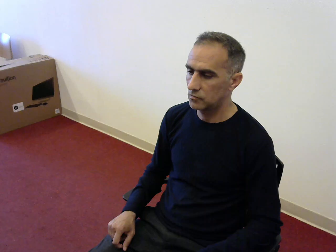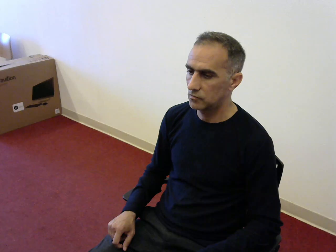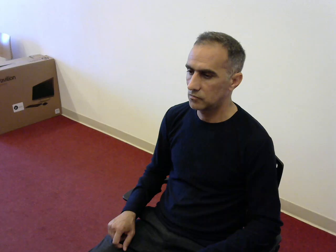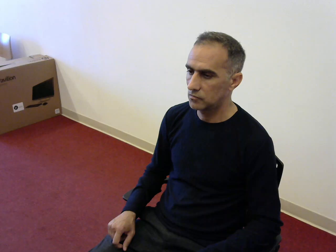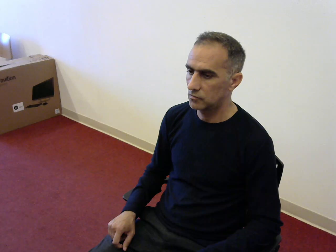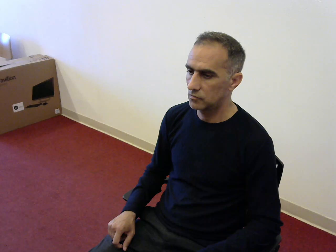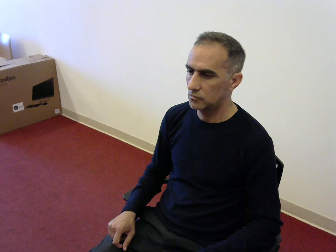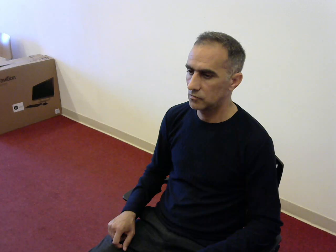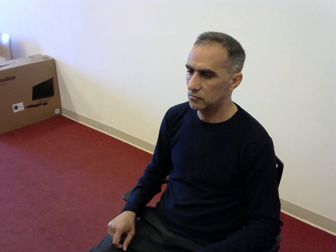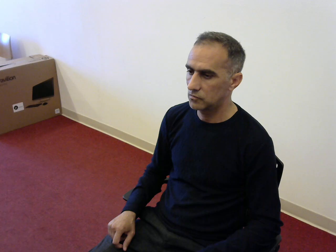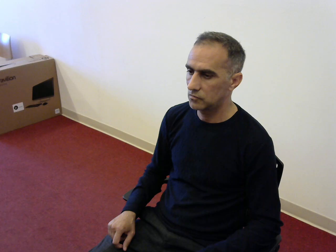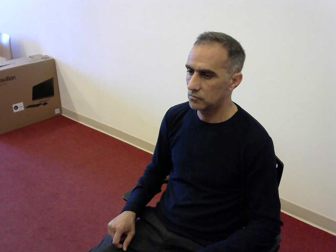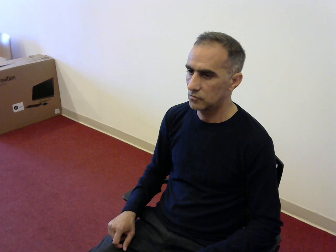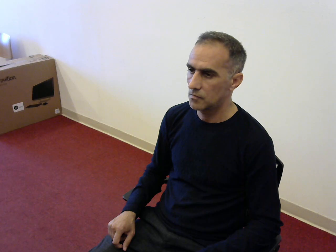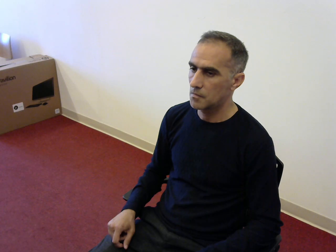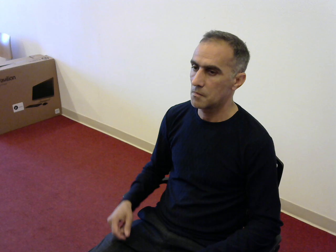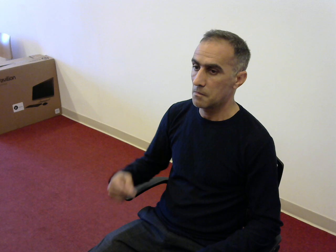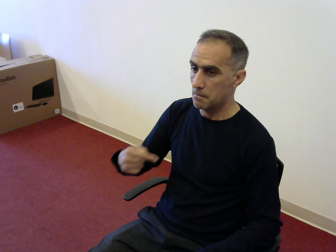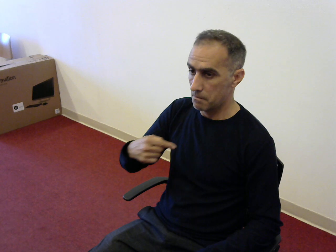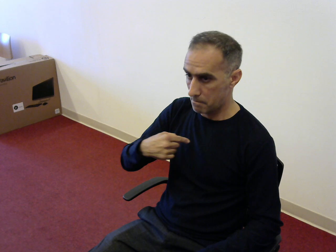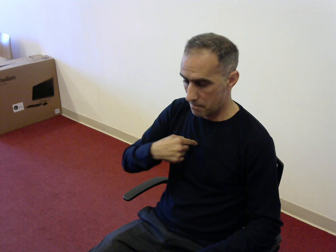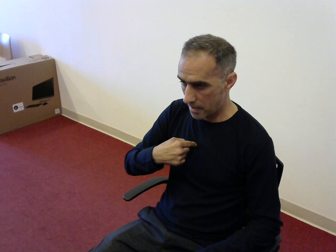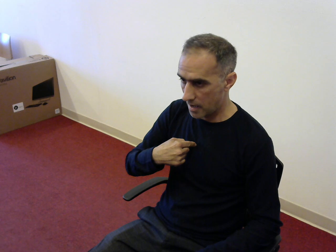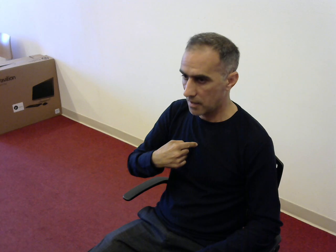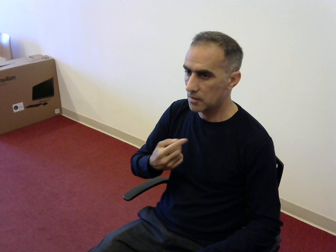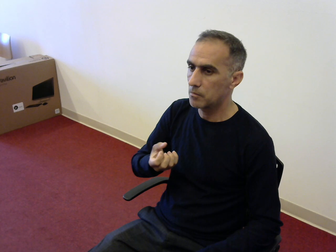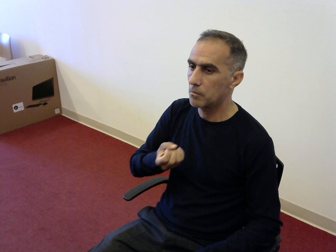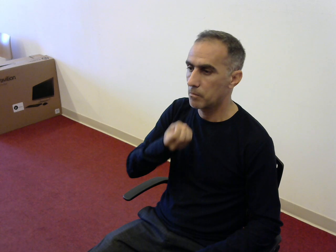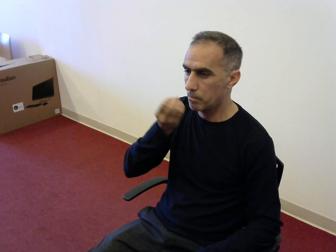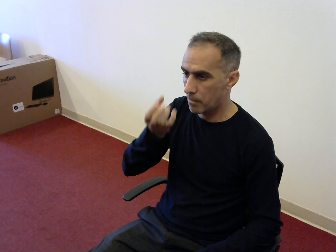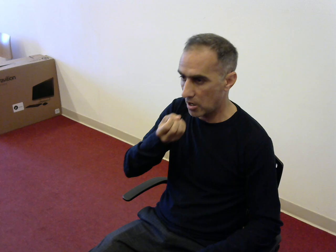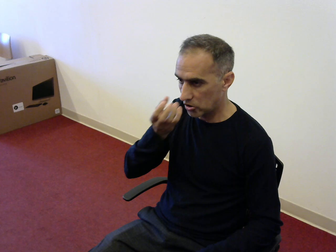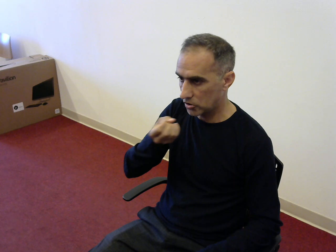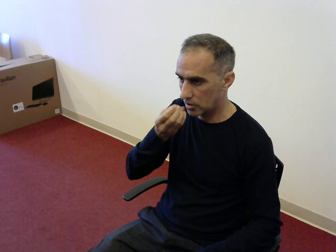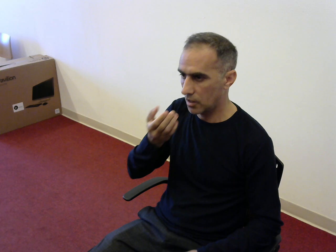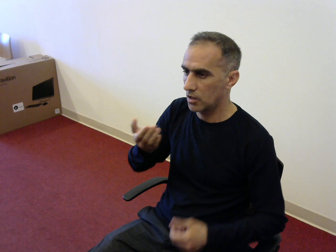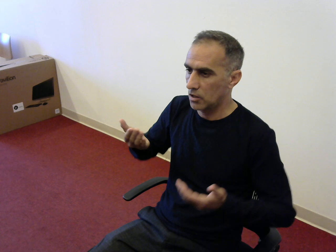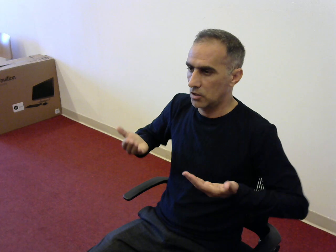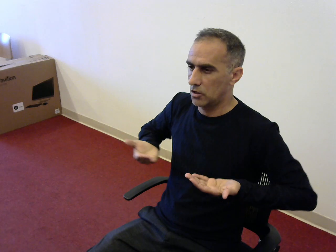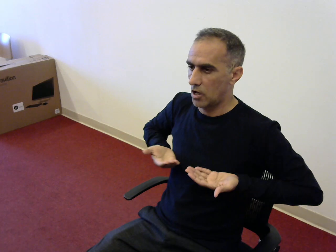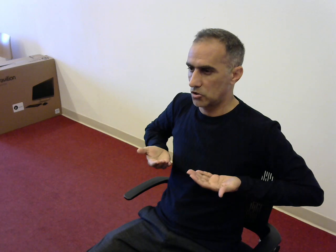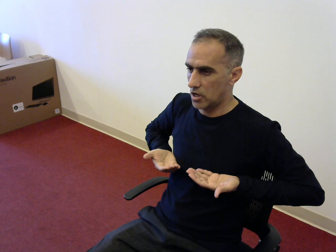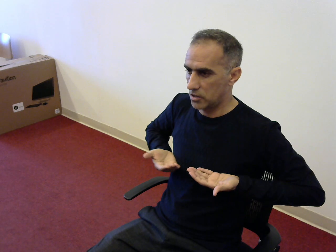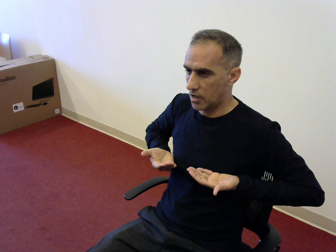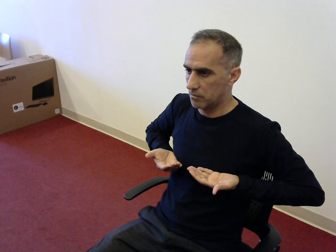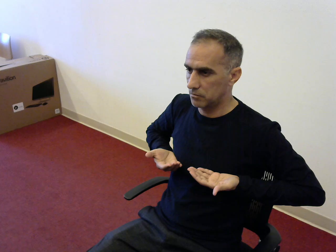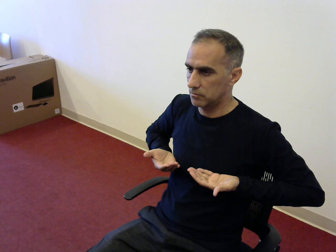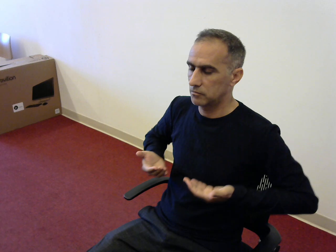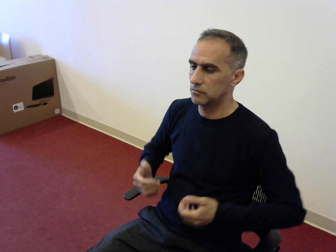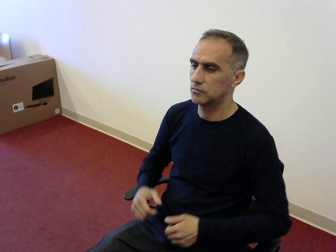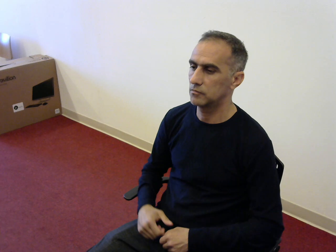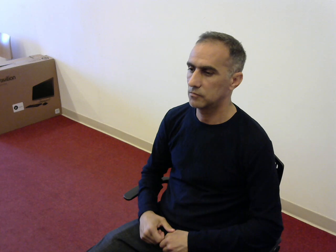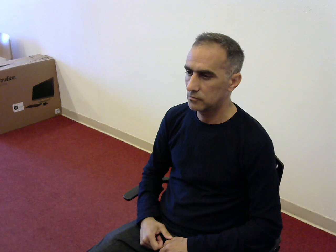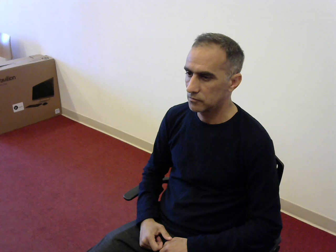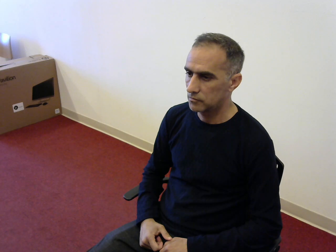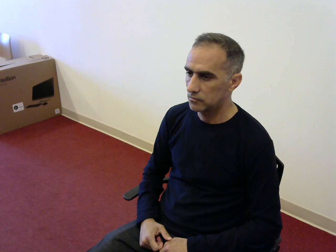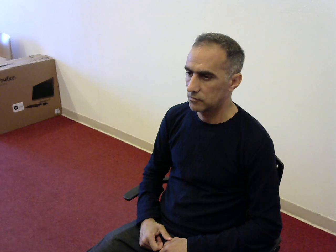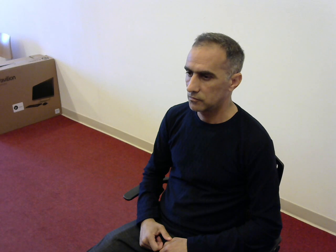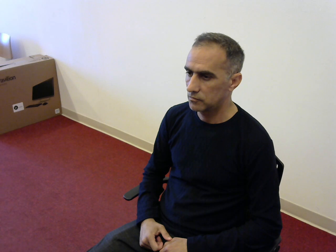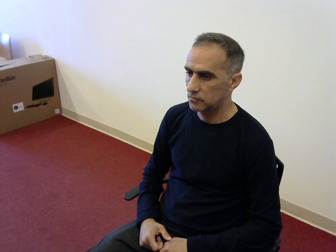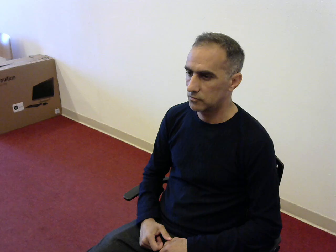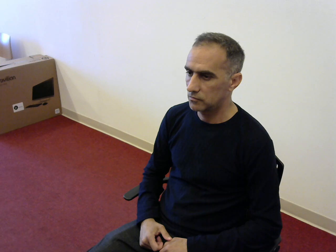Mən Bakıda yaşayıram